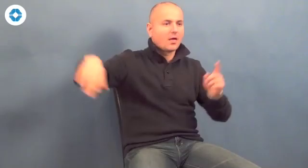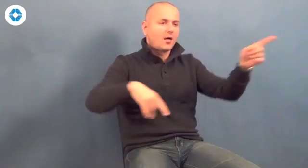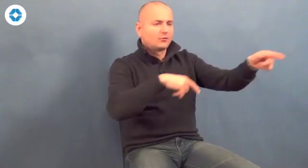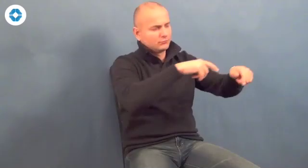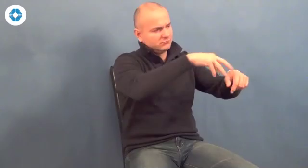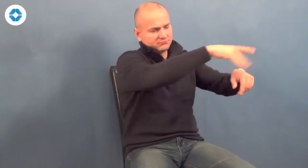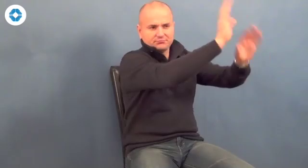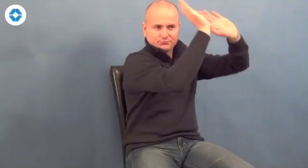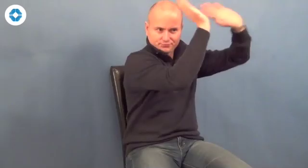Chłopiec z rowerem poszedł w drugą stronę.